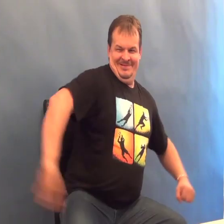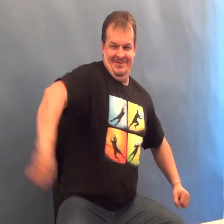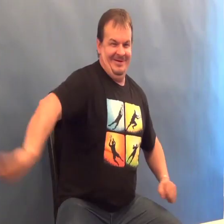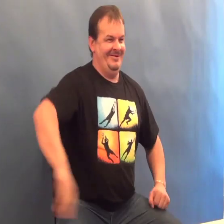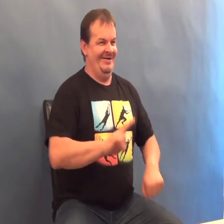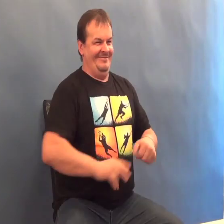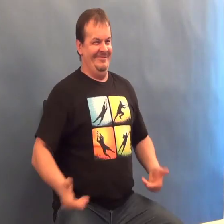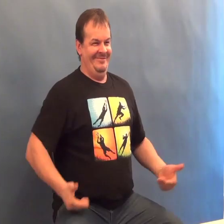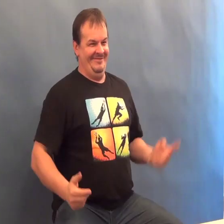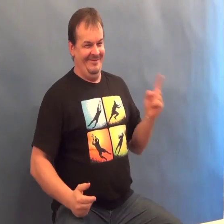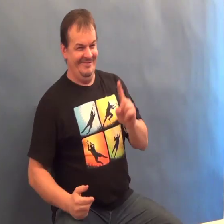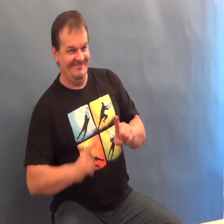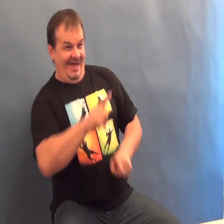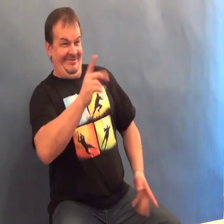Policjant idzie i zauważa ich, biegnie do nich.